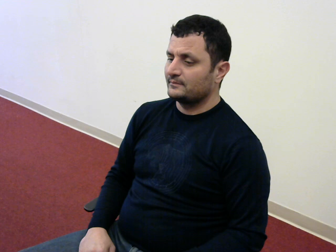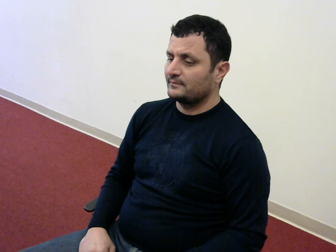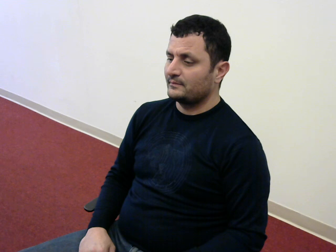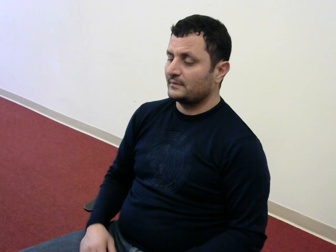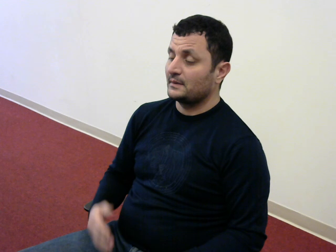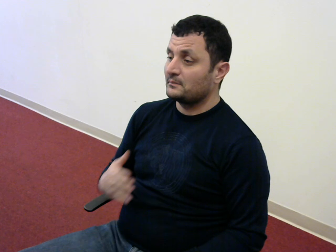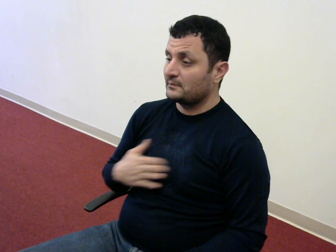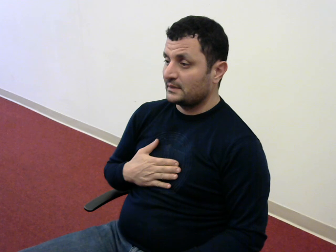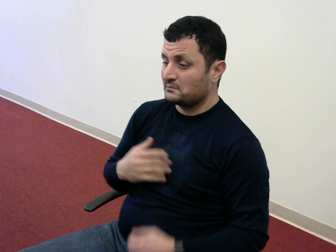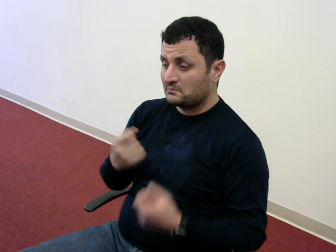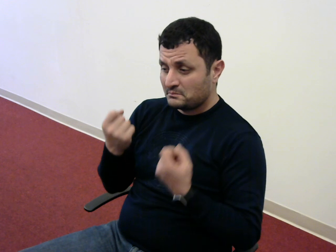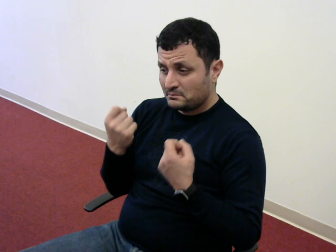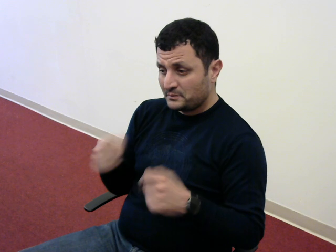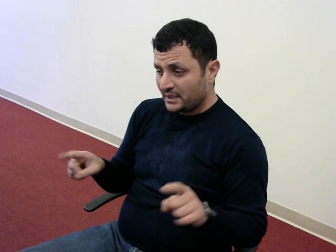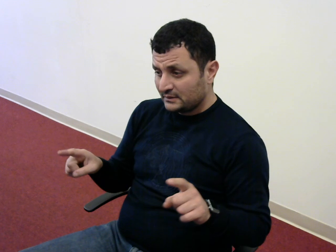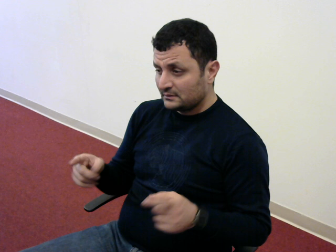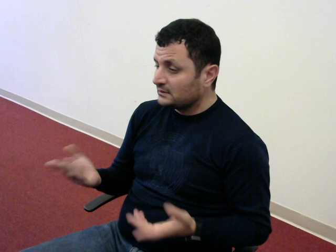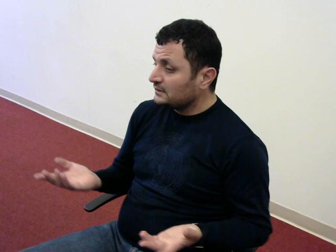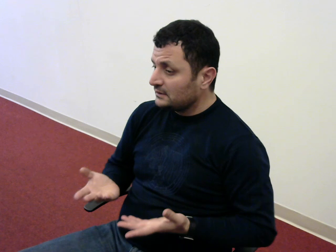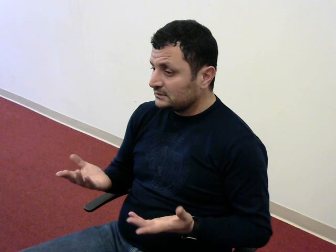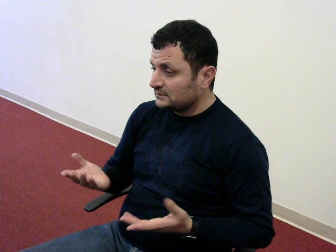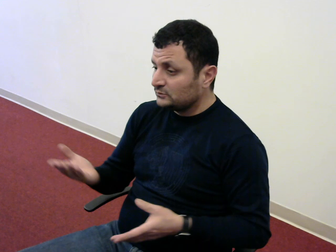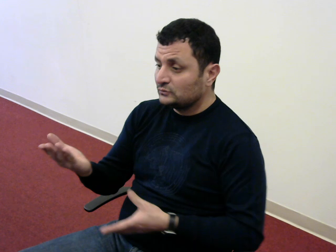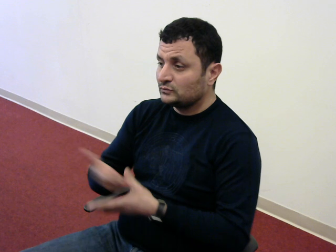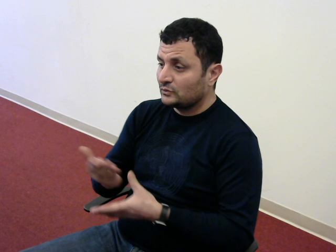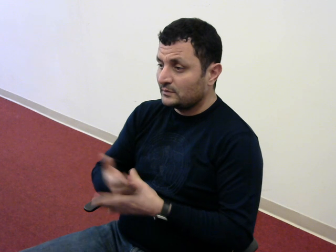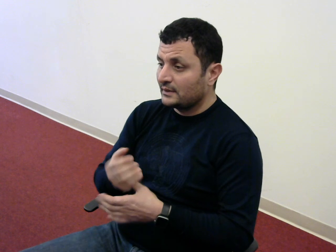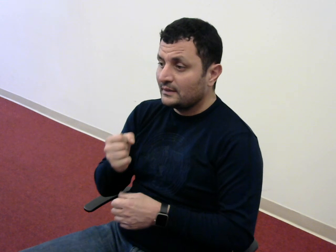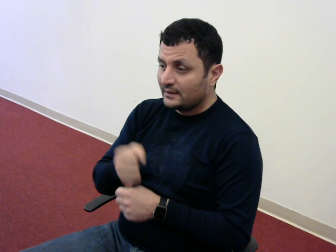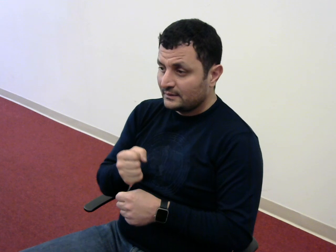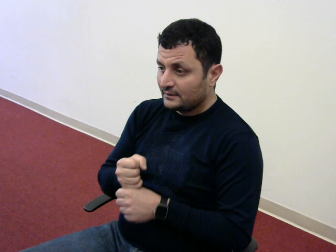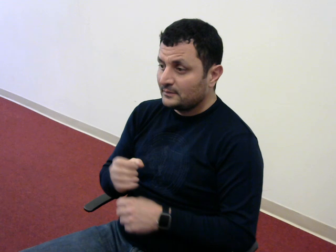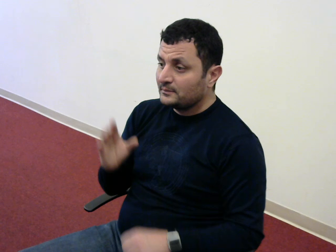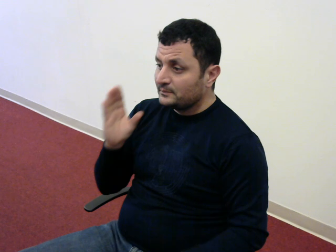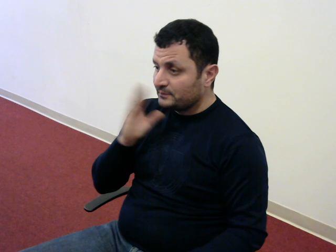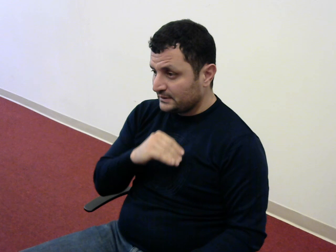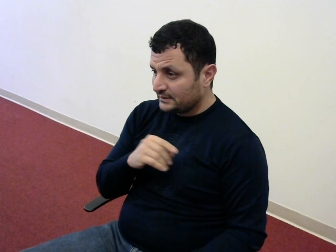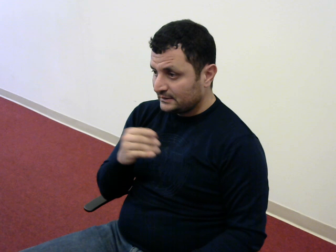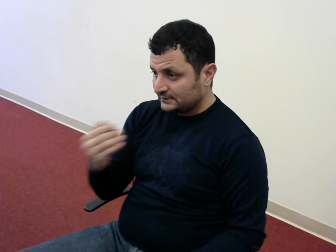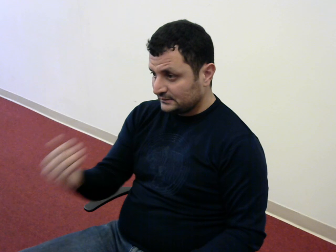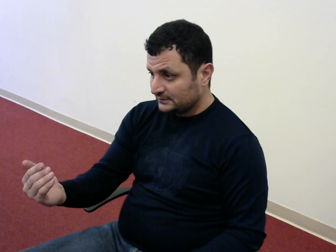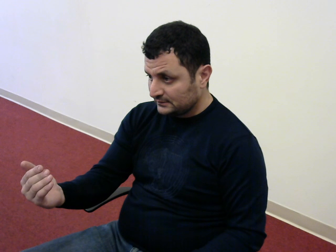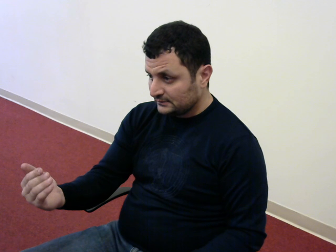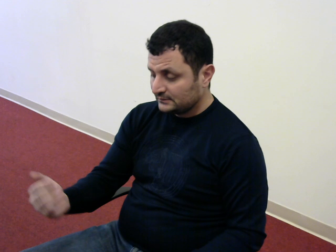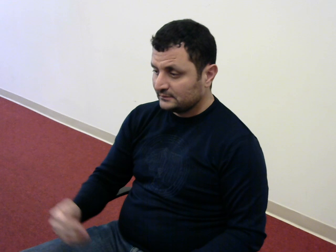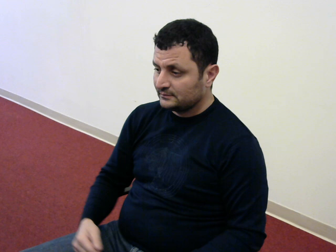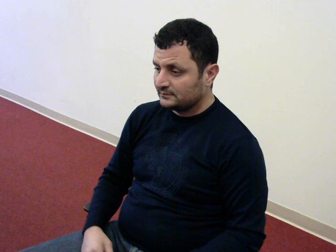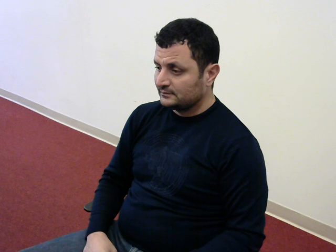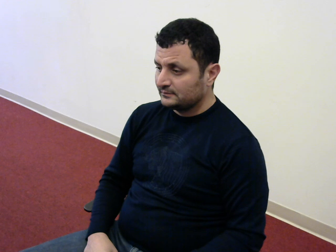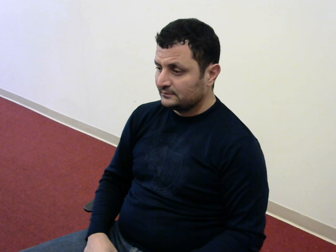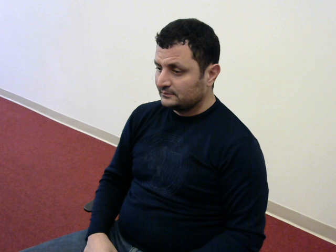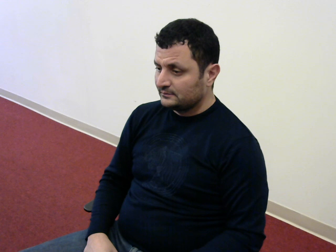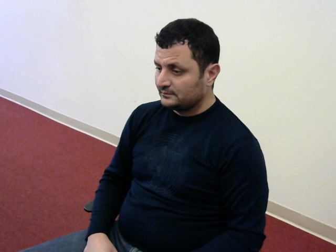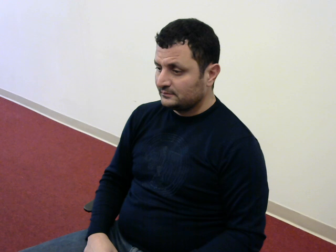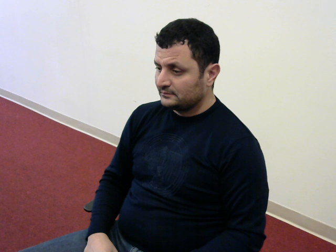Mənə başqa hansı köməkliyi edə bilərsiniz?